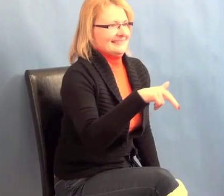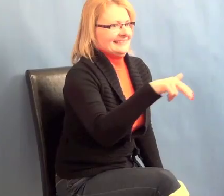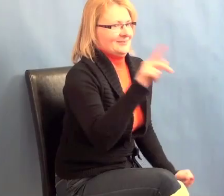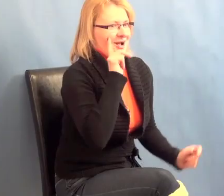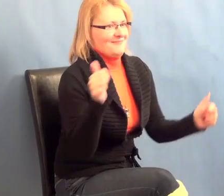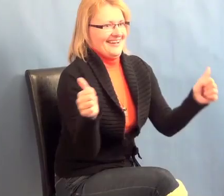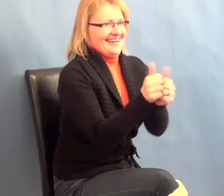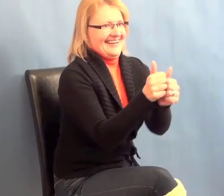Chłopiec do niego dołączył.